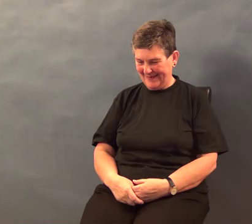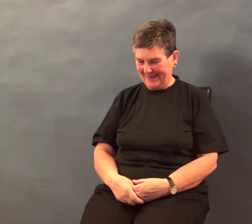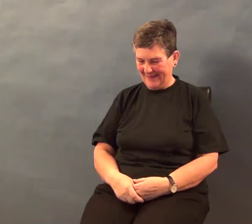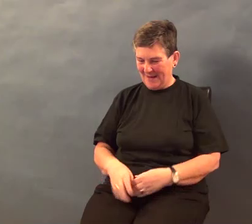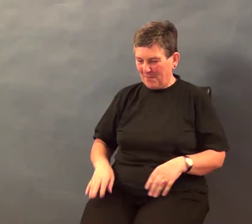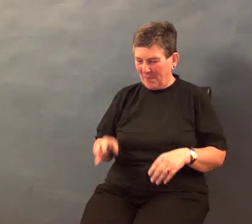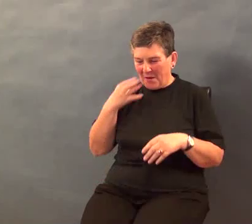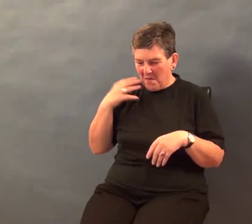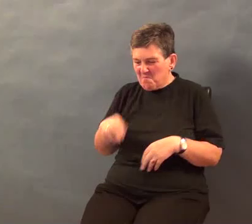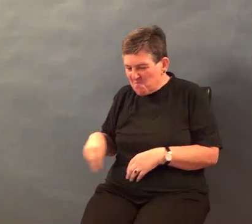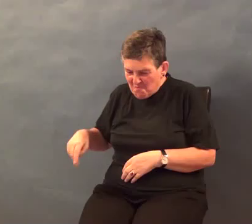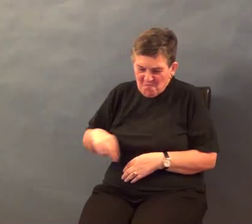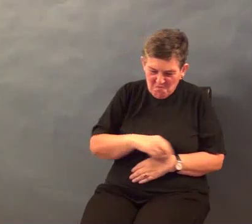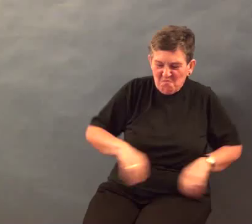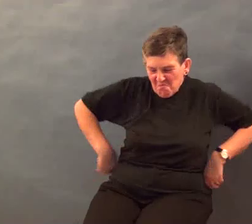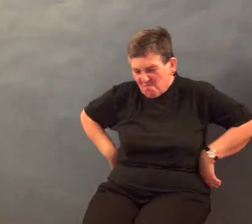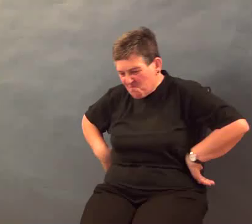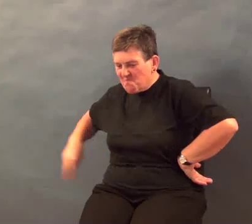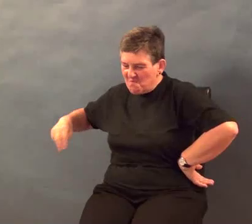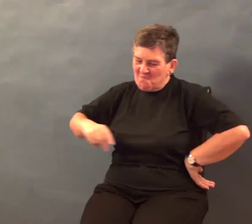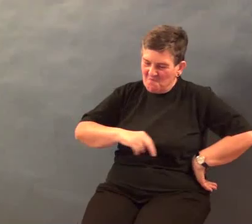Kot podpierając się pod boki chodził tam i z powrotem.